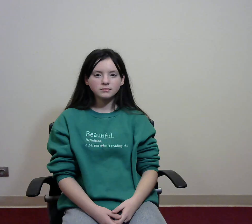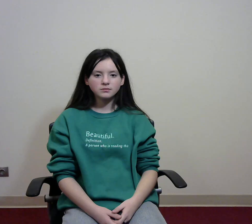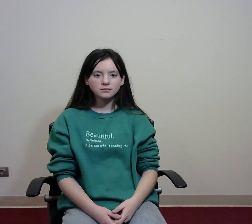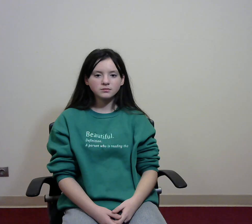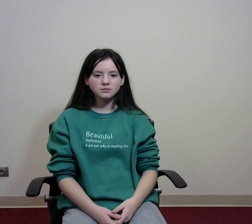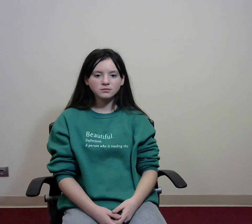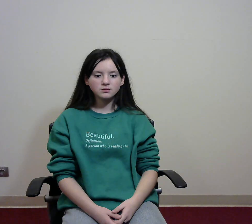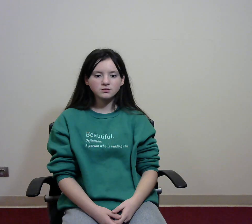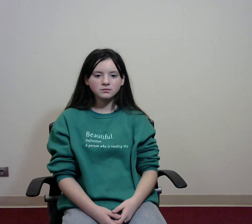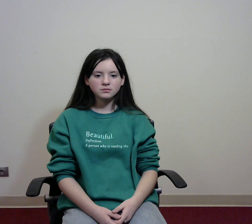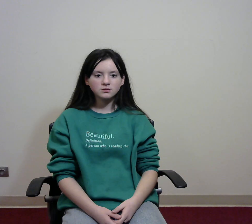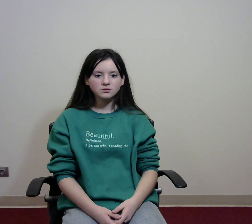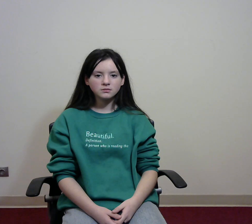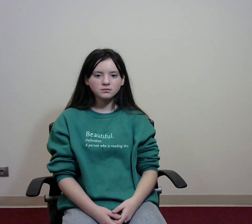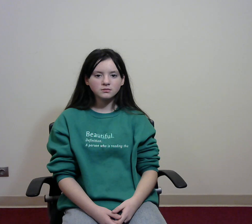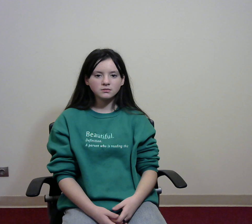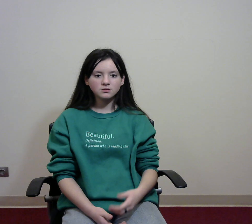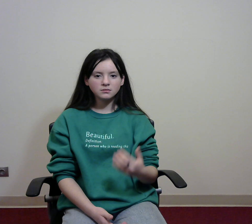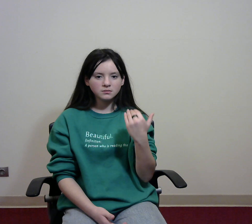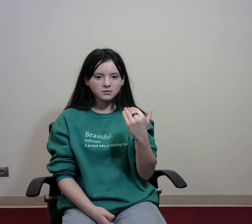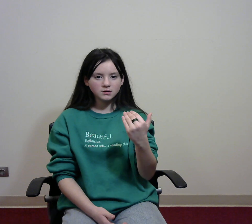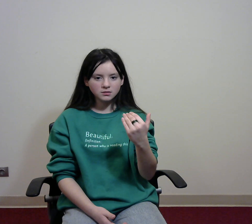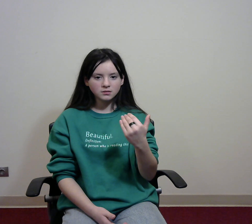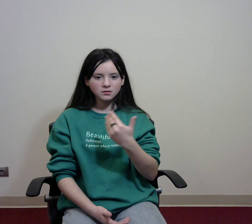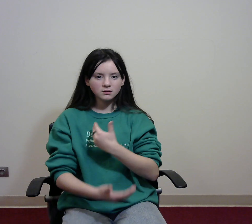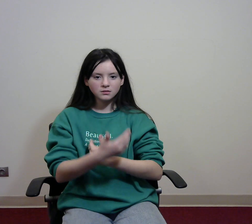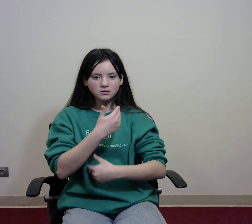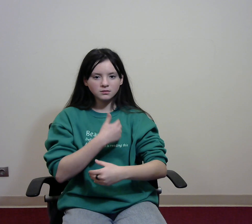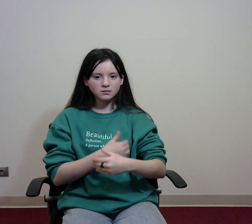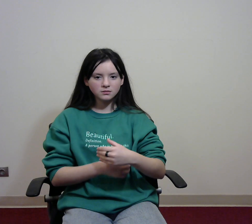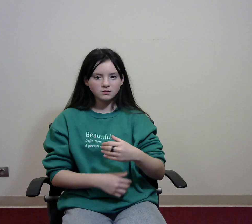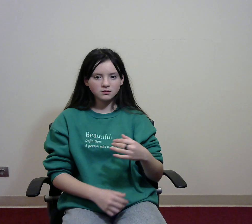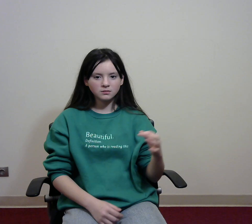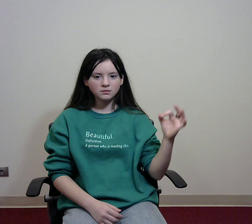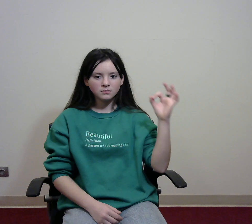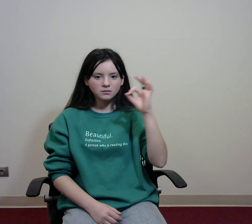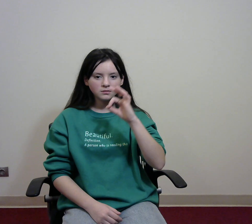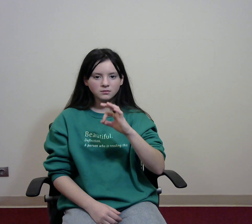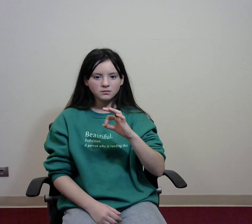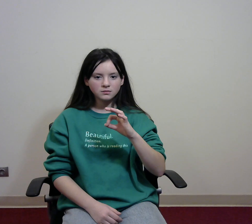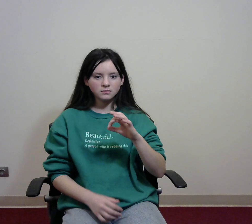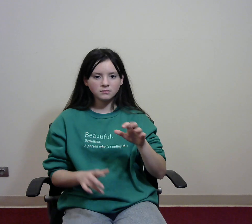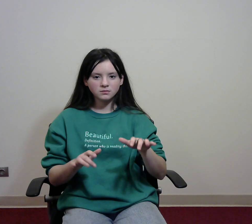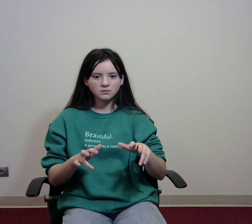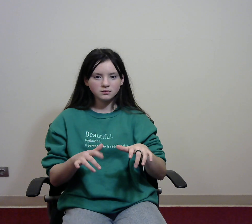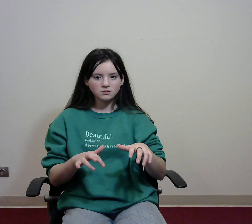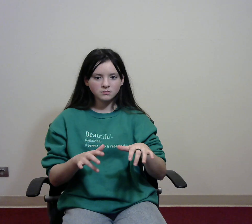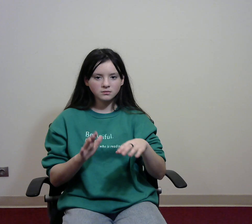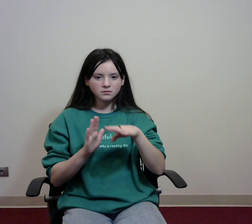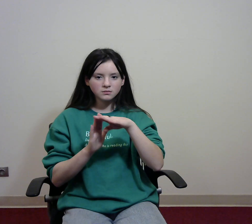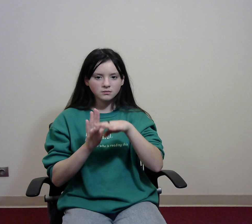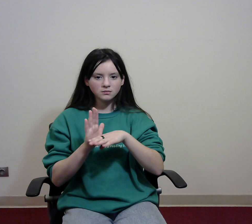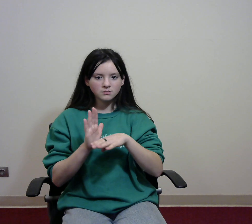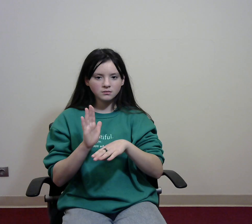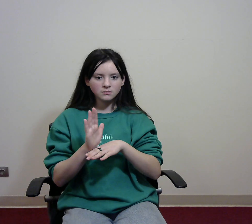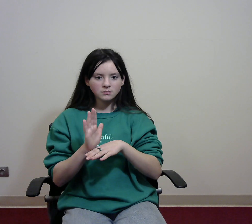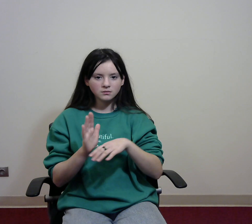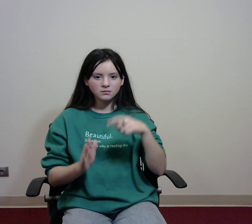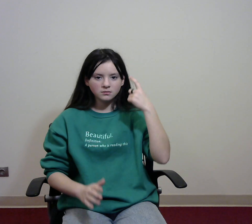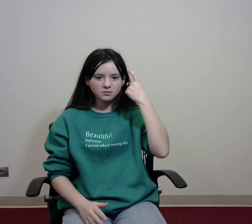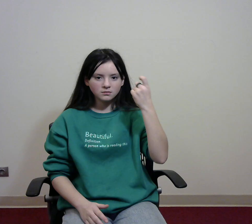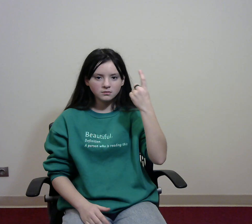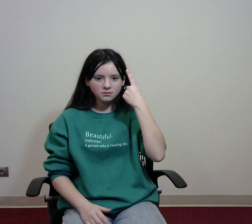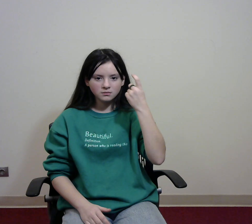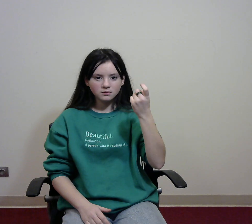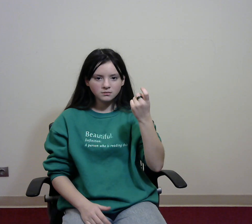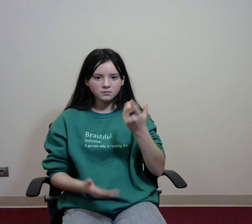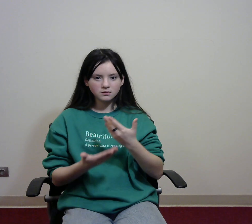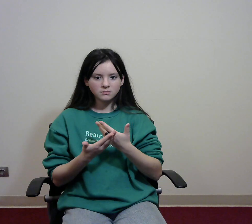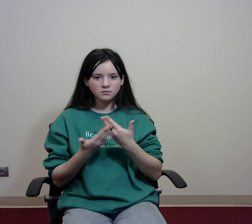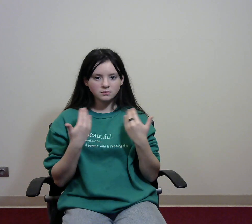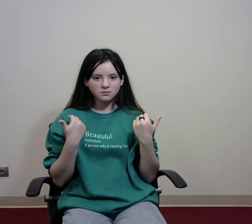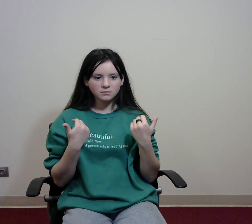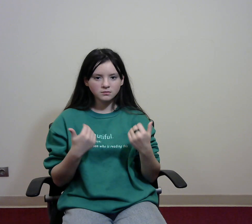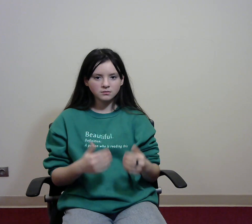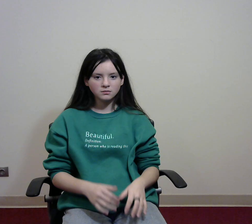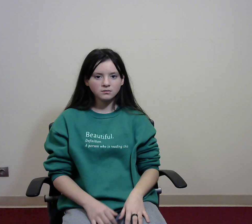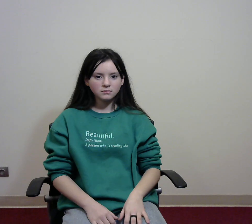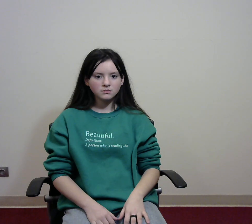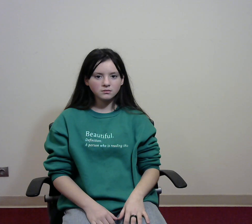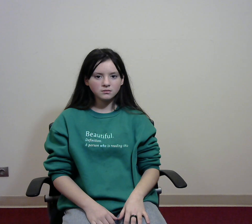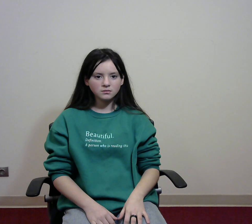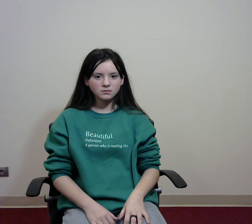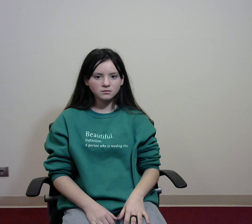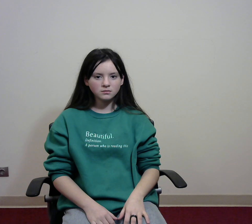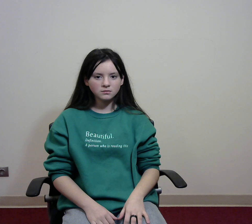Sizin əlilliyiniz haqqınızda sistemdə məlumat yoxdur